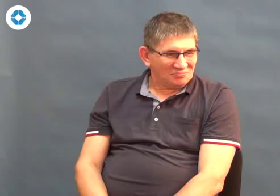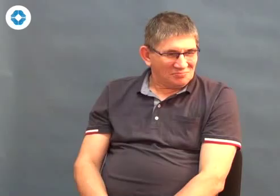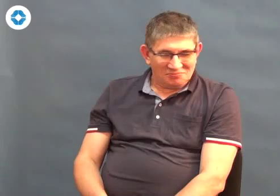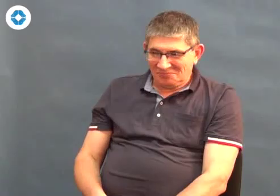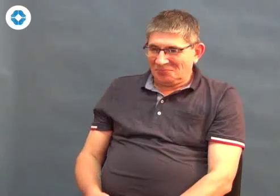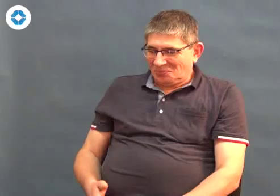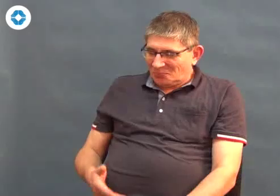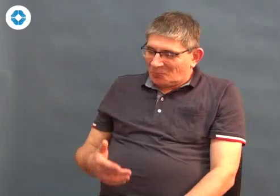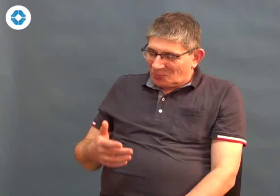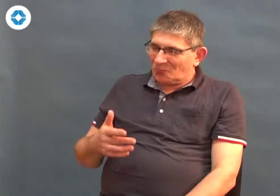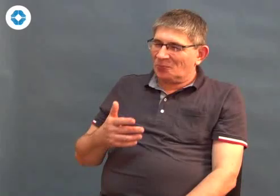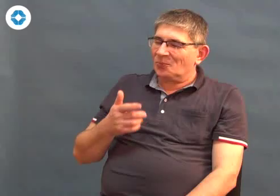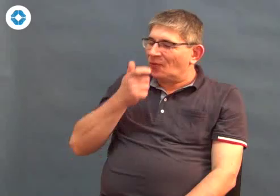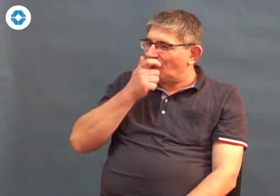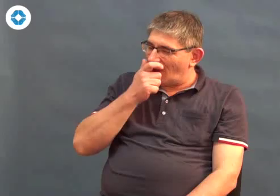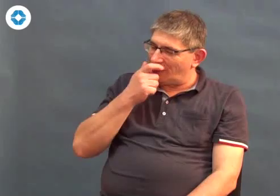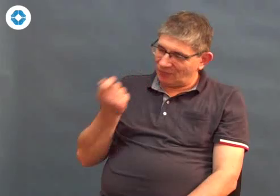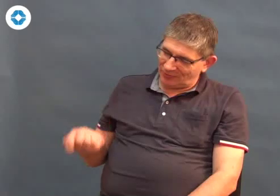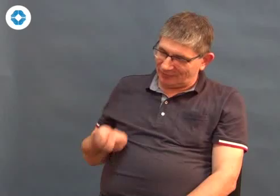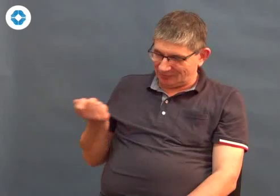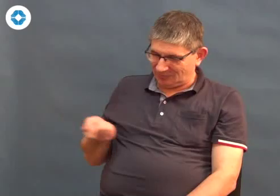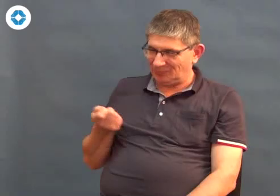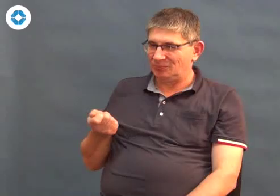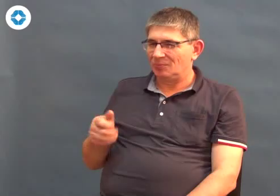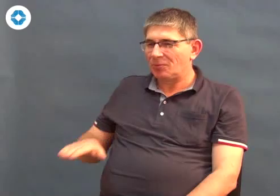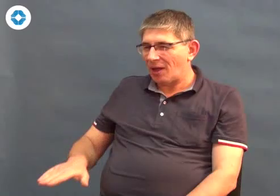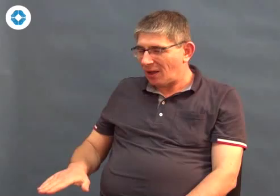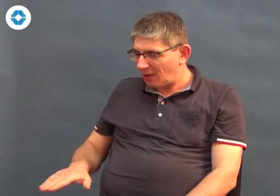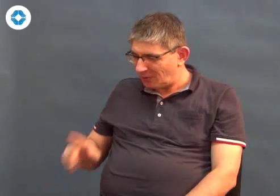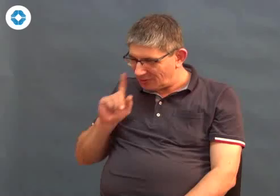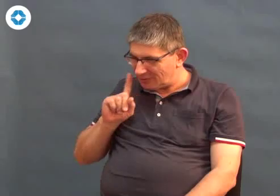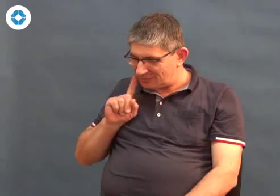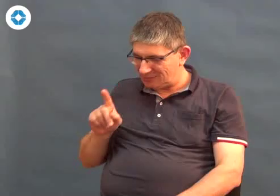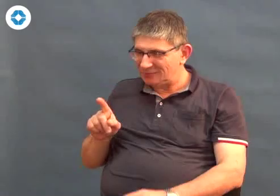Charlie Chaplin razem z małym chłopcem.